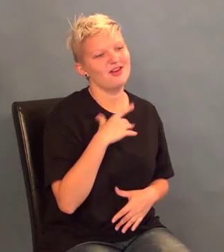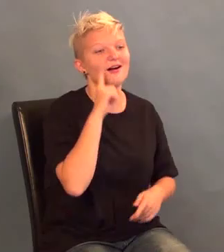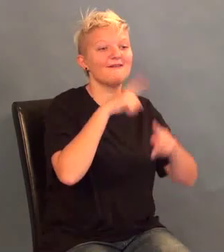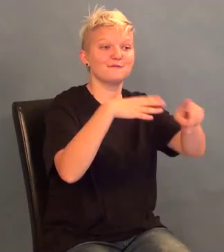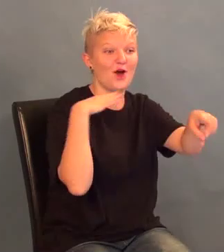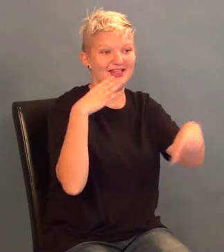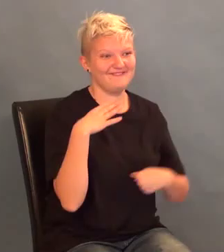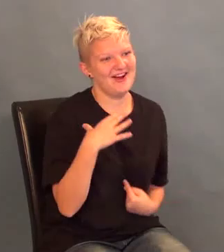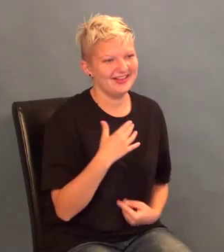Musi być tak, że ty masz wolne i ja mam wolne.